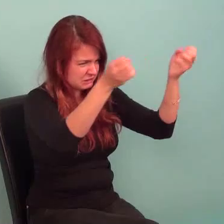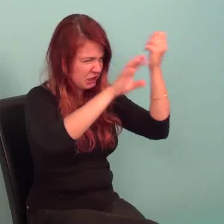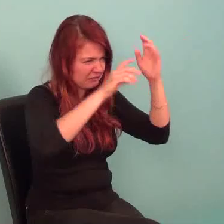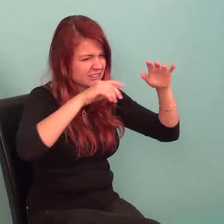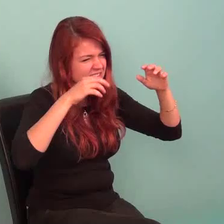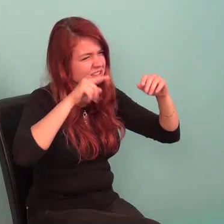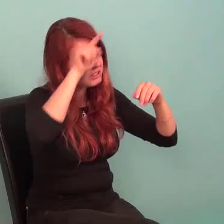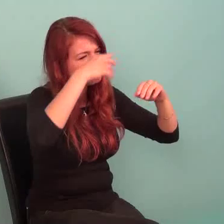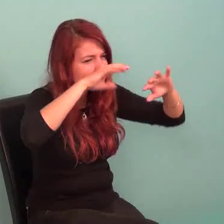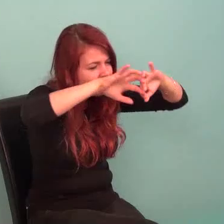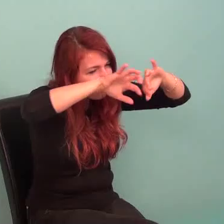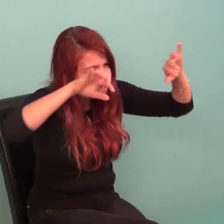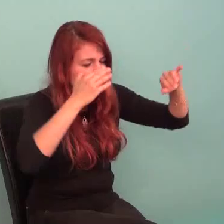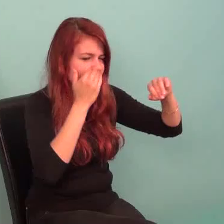Rozchyla gałęzie i zagląda tam.